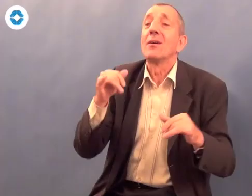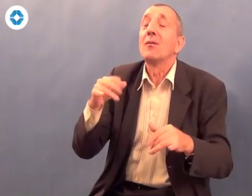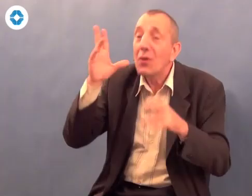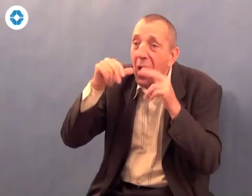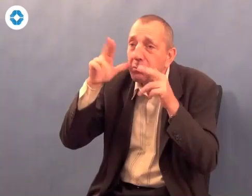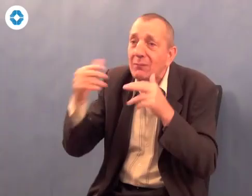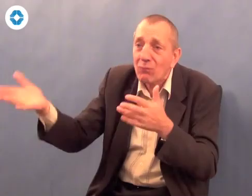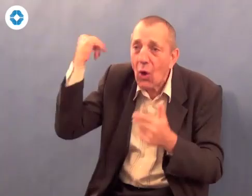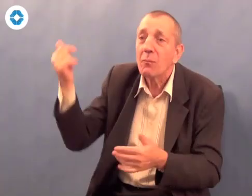Żabę woła.